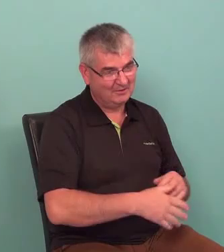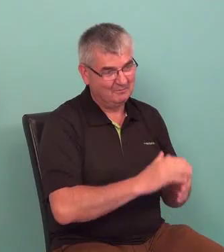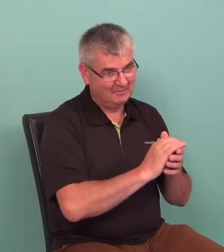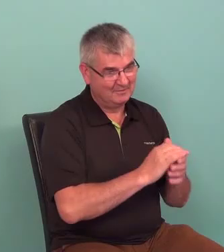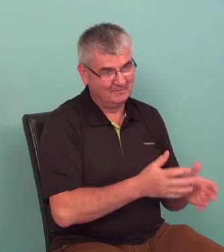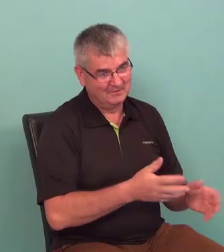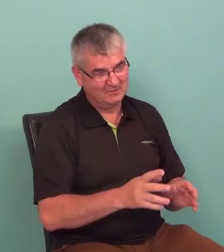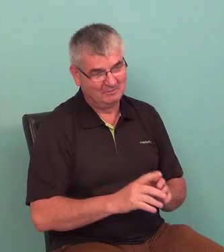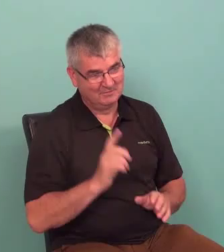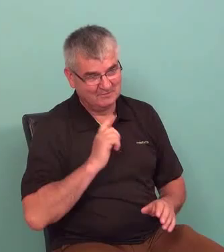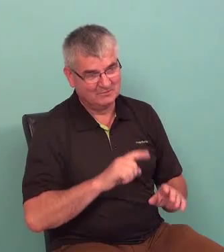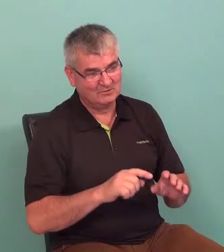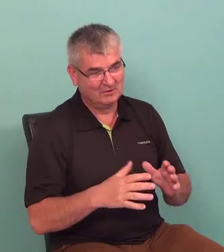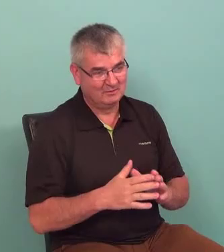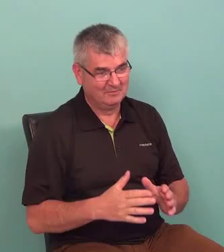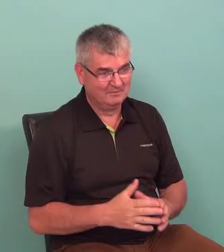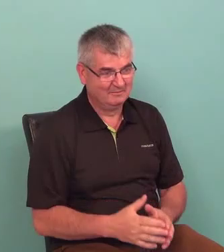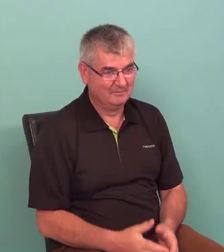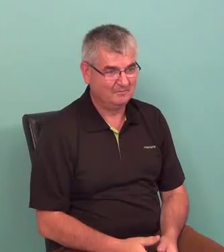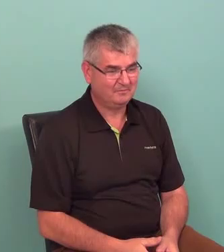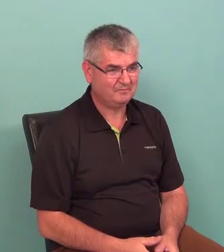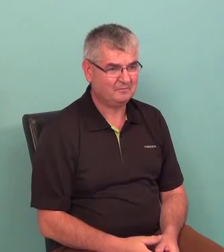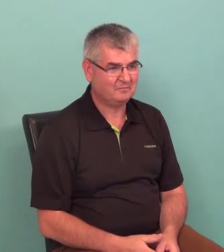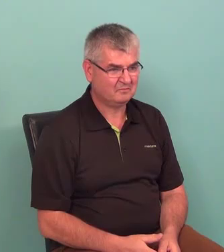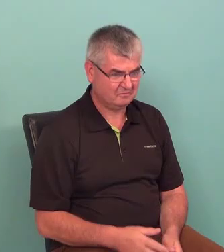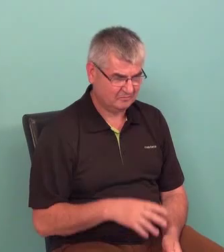Pożegnanie i wyjazd do Przemyśla, do domu.